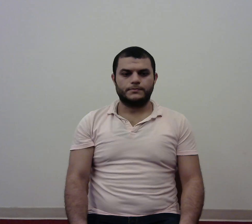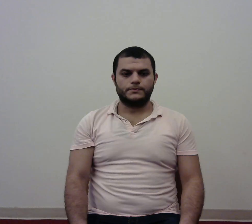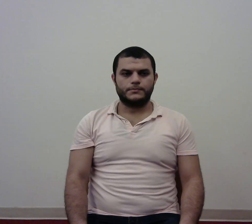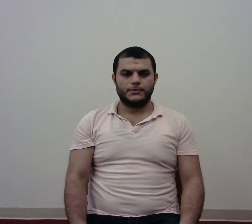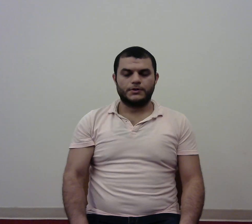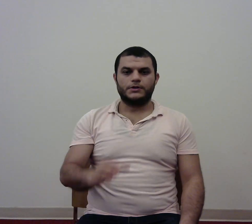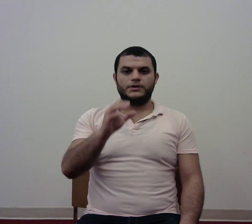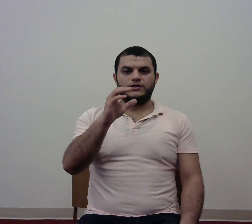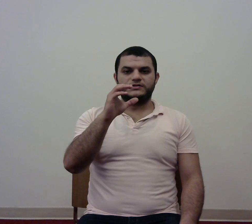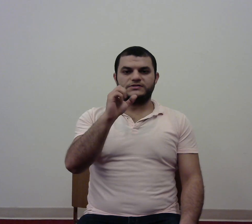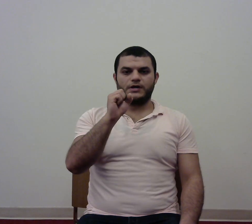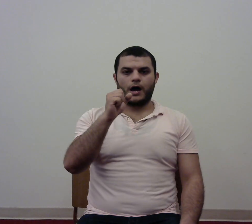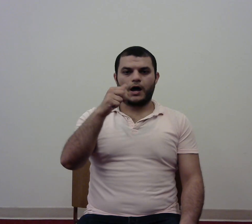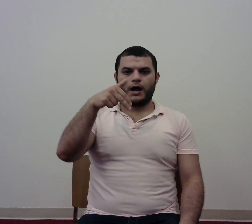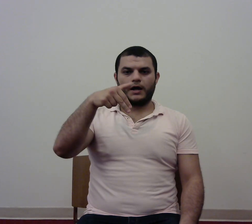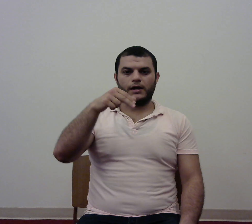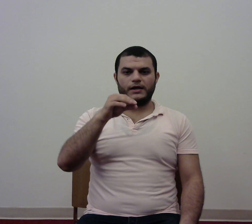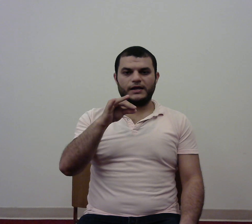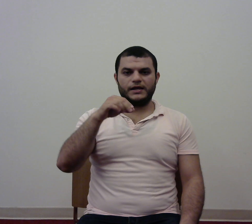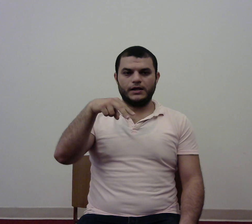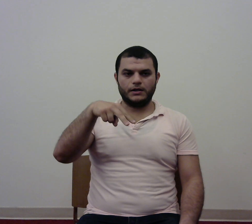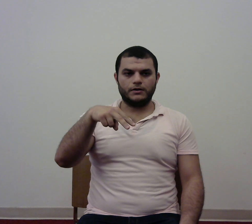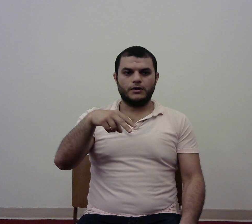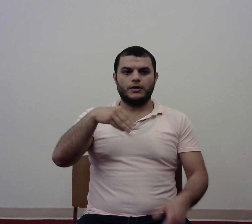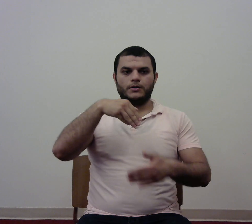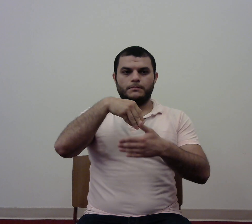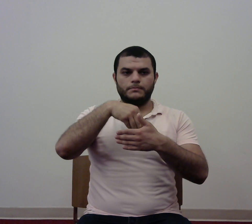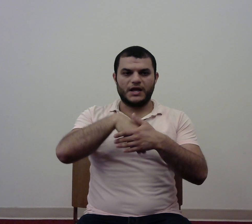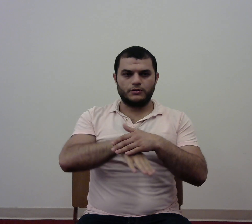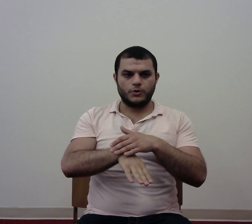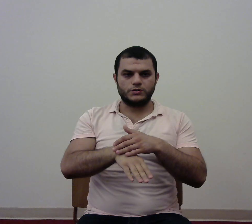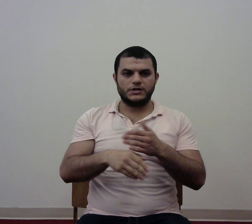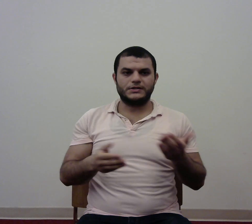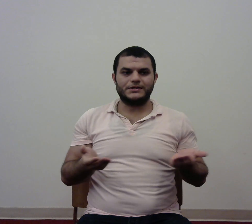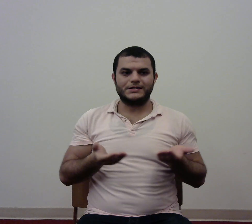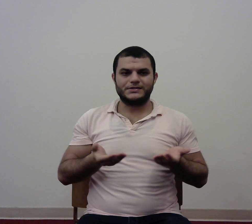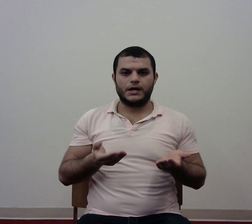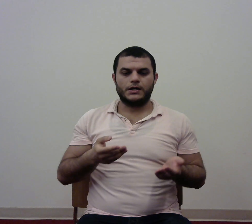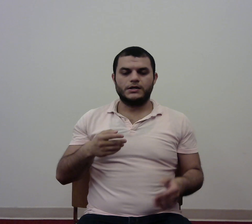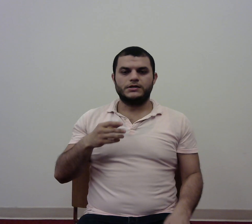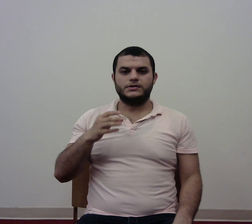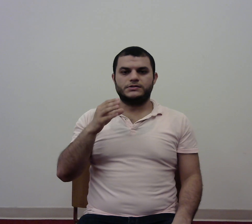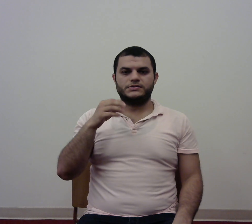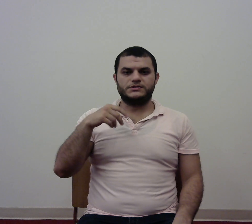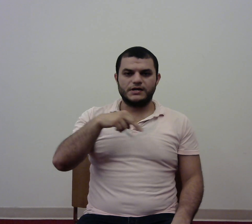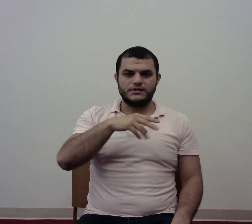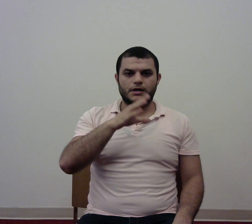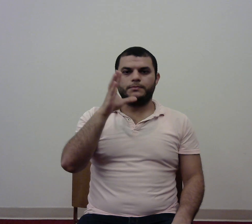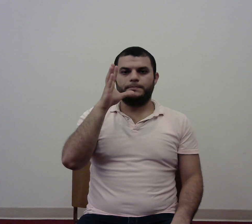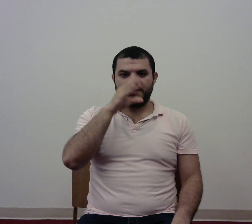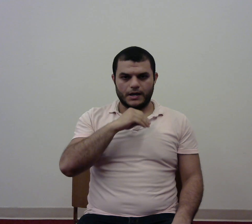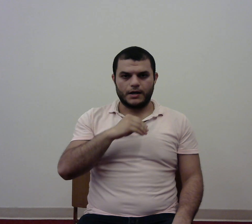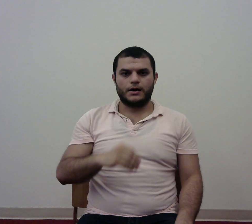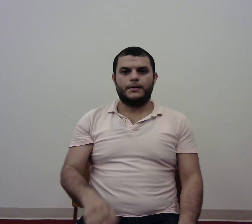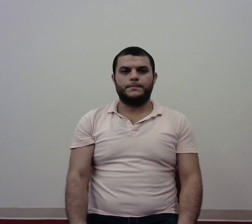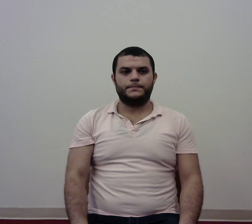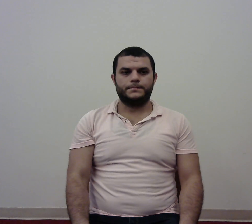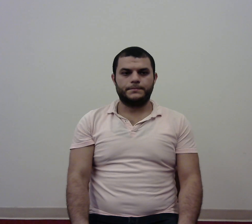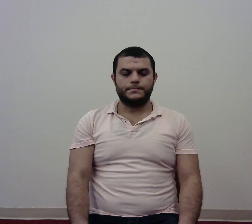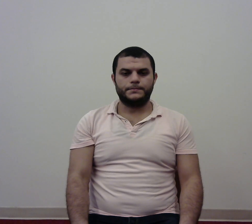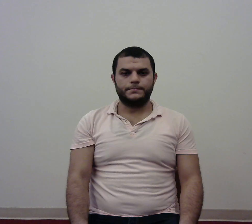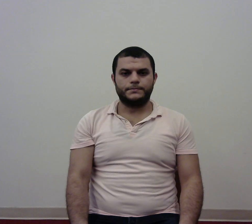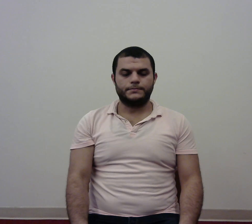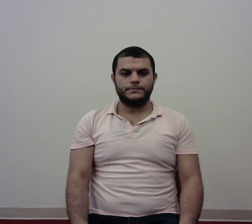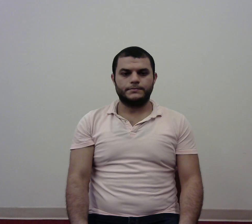Sahil metrosuna necə gedə bilərəm?